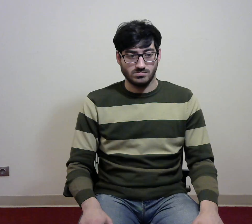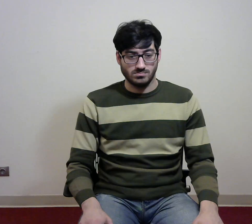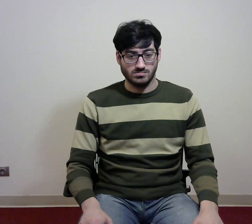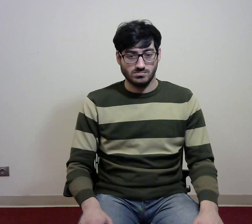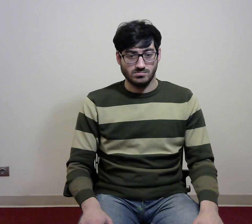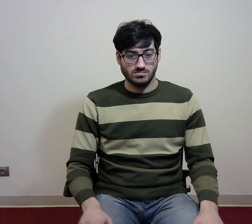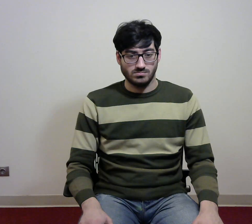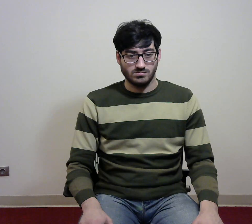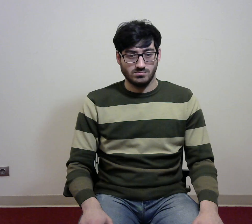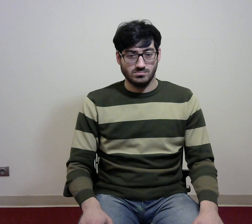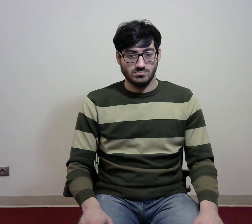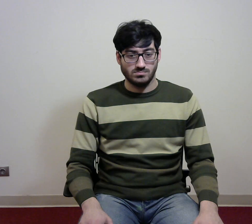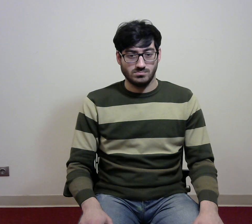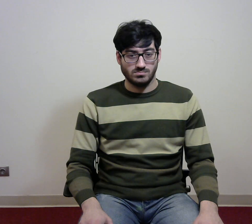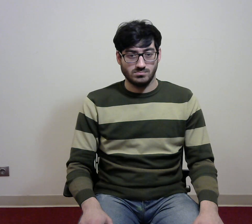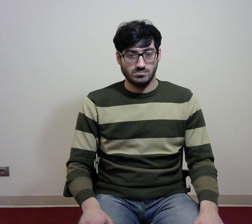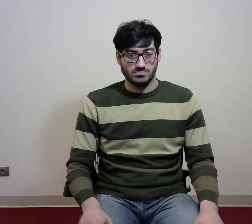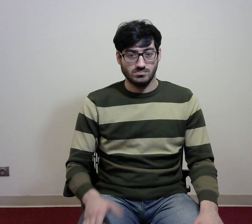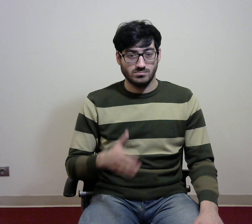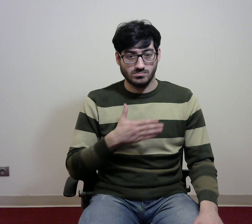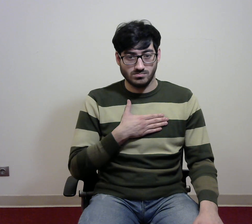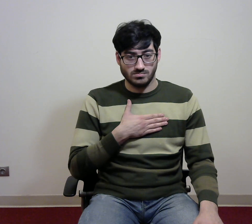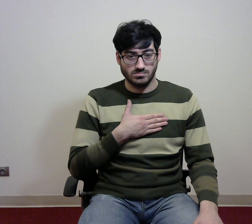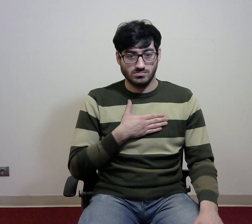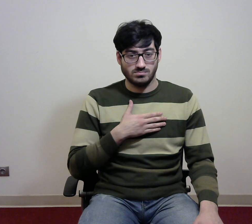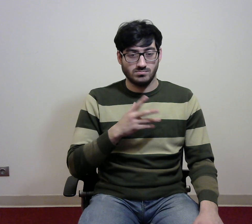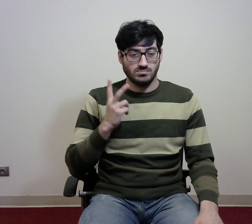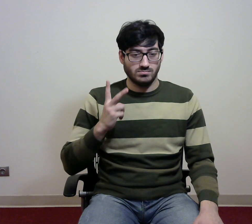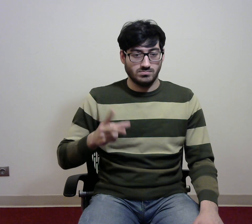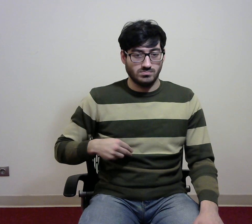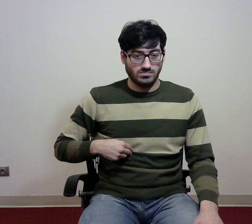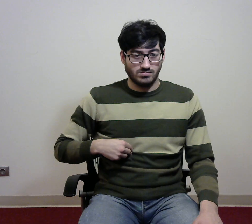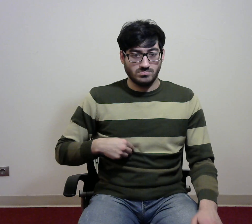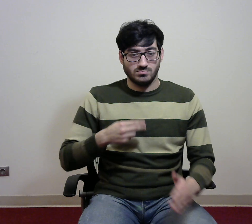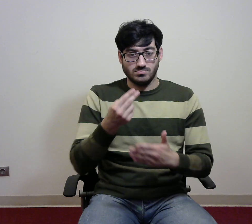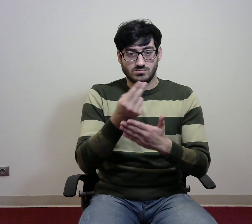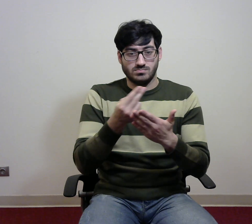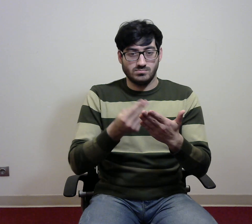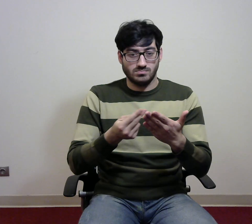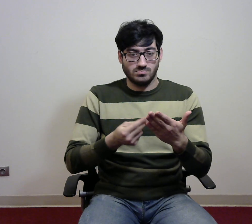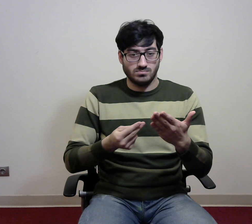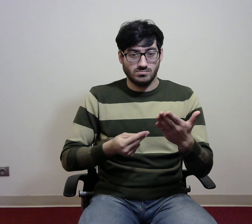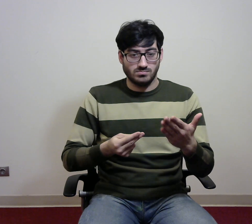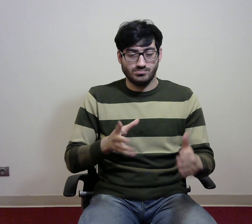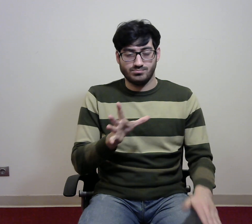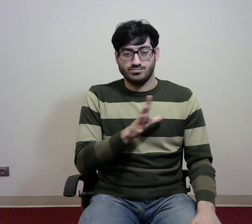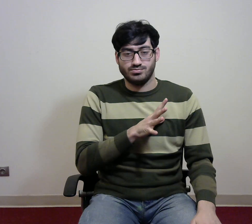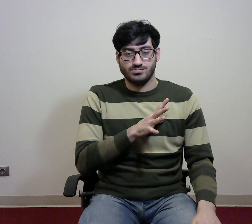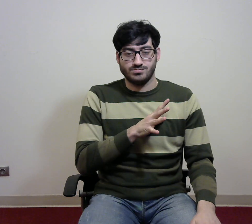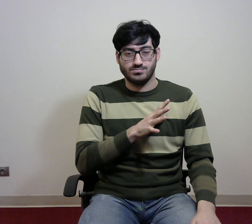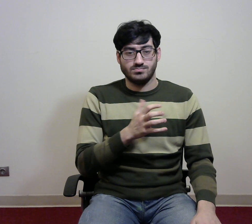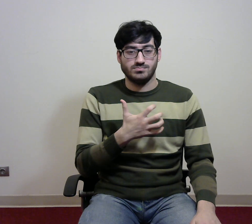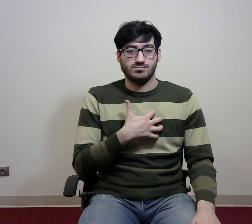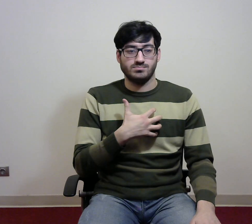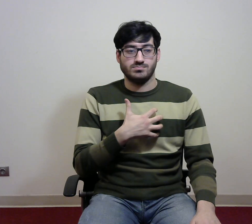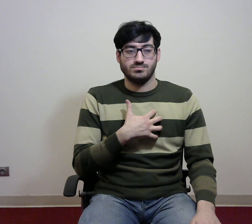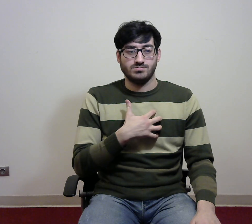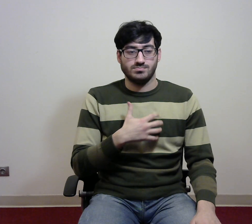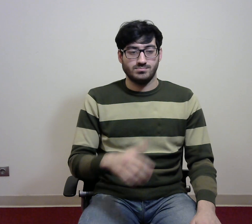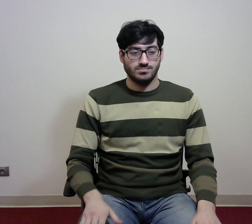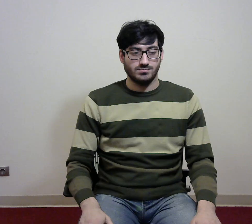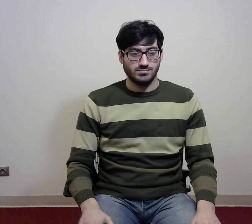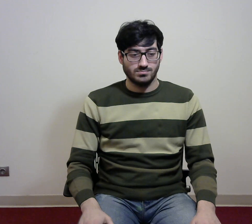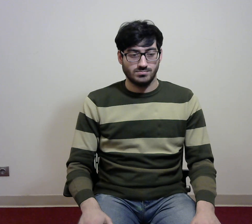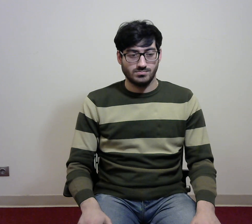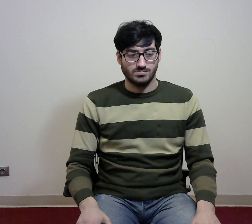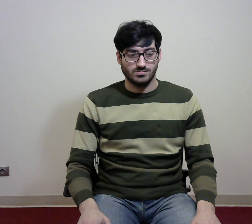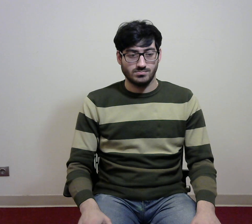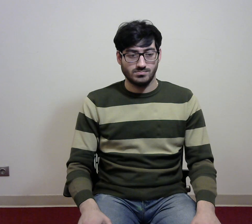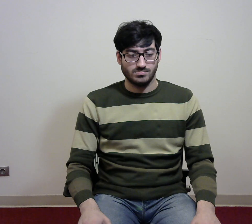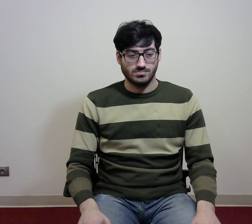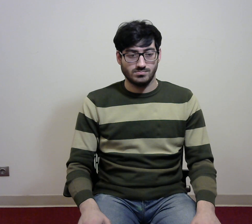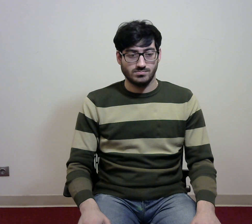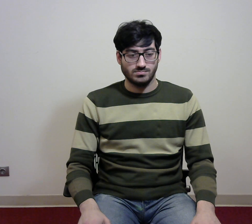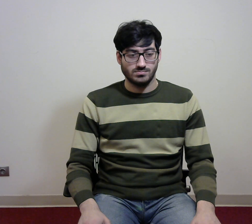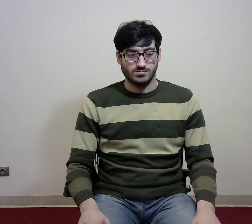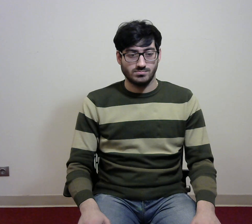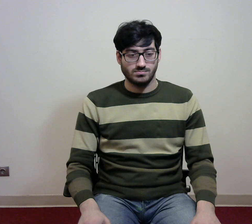Mənim qızım rəssam olmaq istəyir